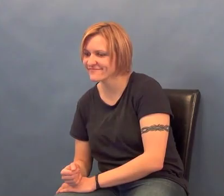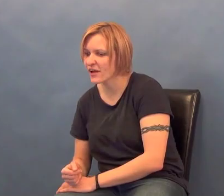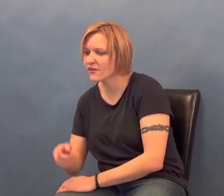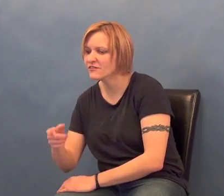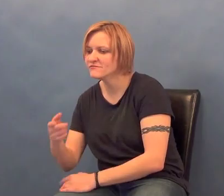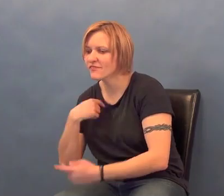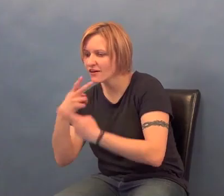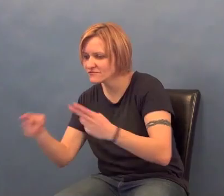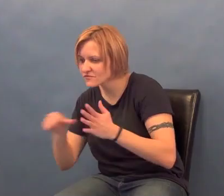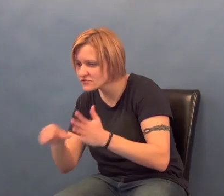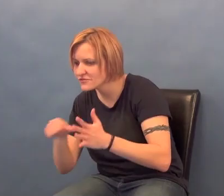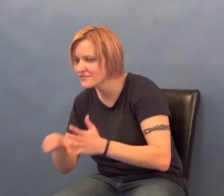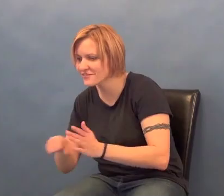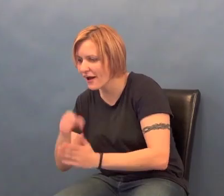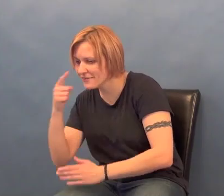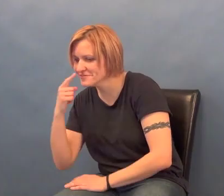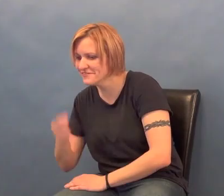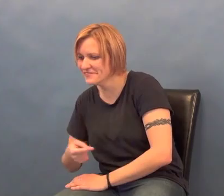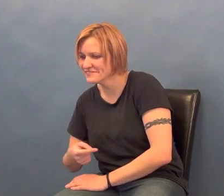W tym terminie zwiedzam, jadę na wycieczkę do Olsztyna.